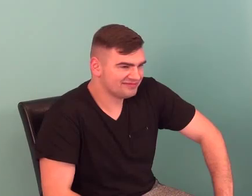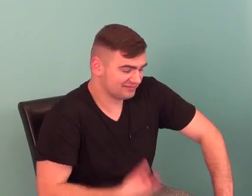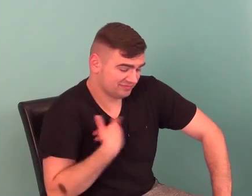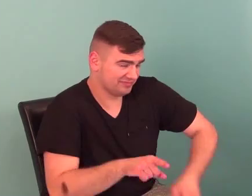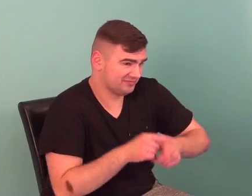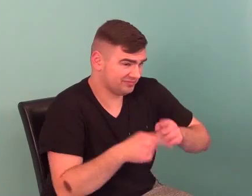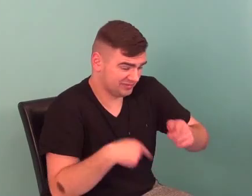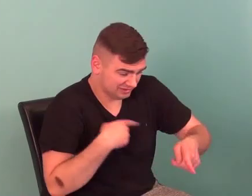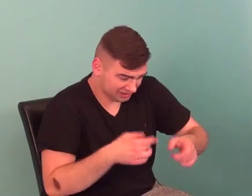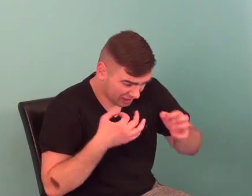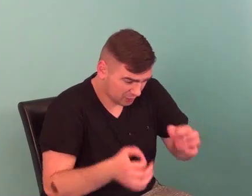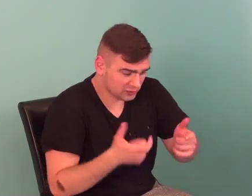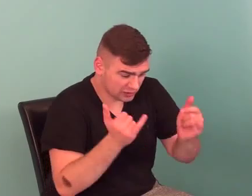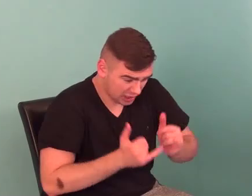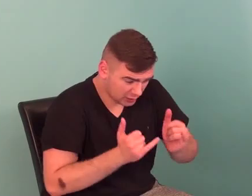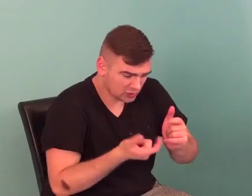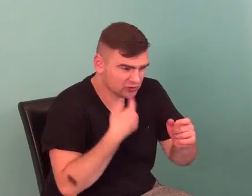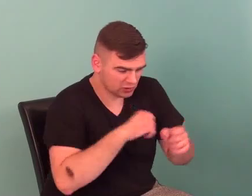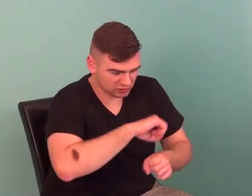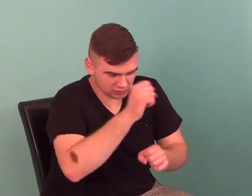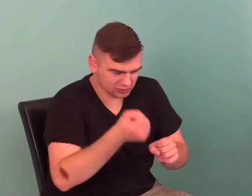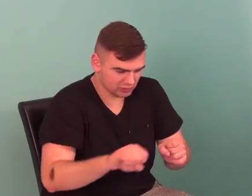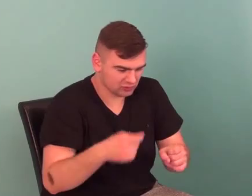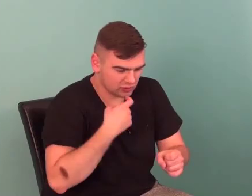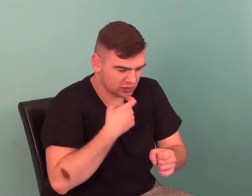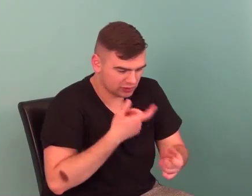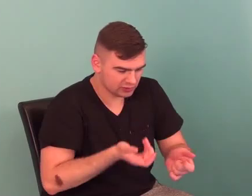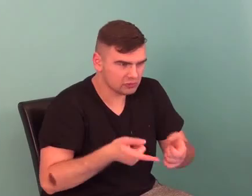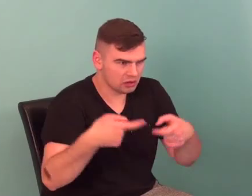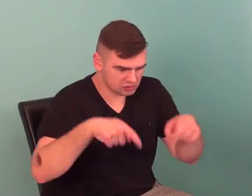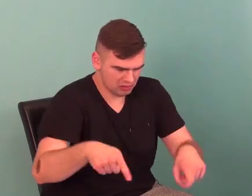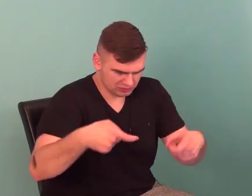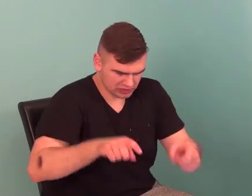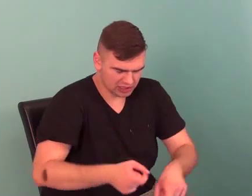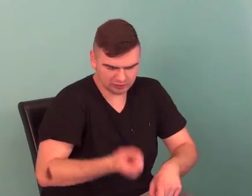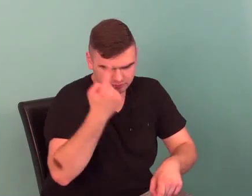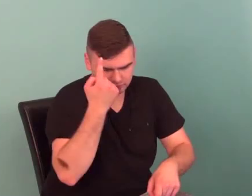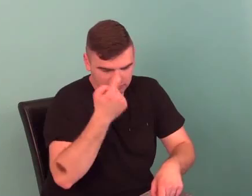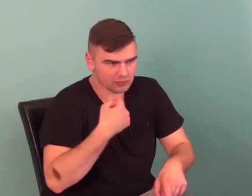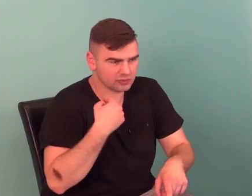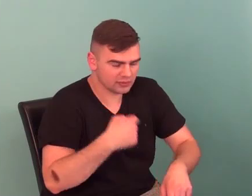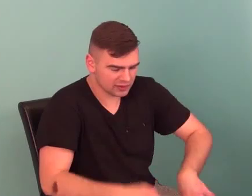Dla mnie było również niejasne, bo jest siedzenie i jakiś kształt, dla mnie to jest dziwnie.